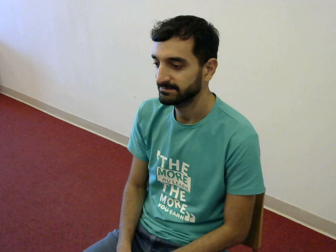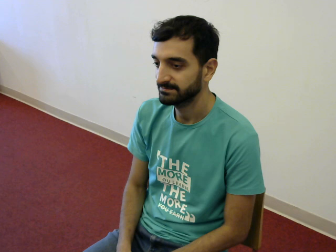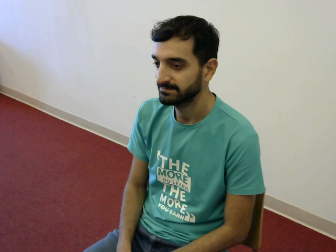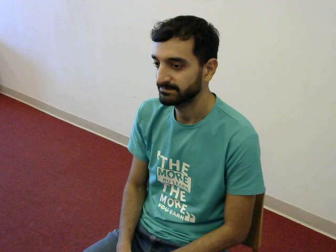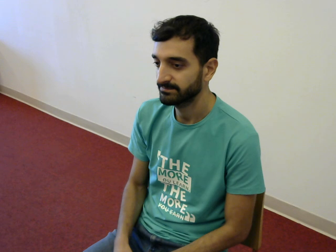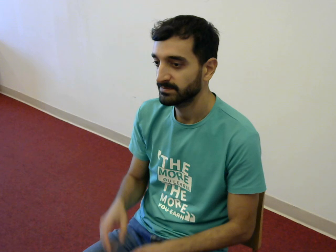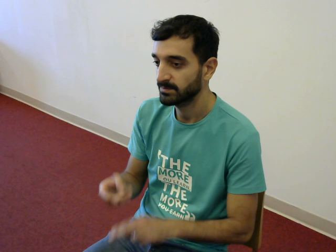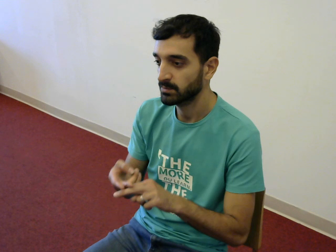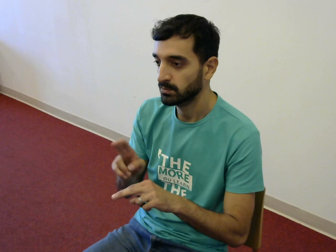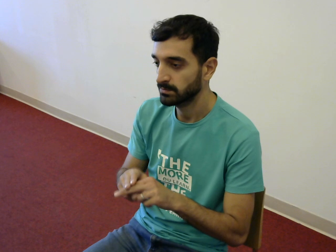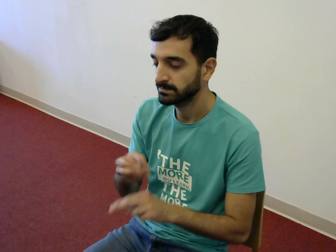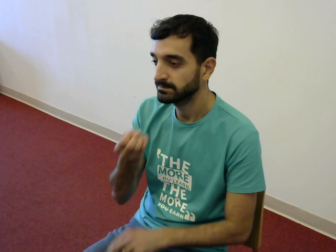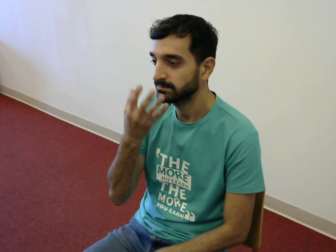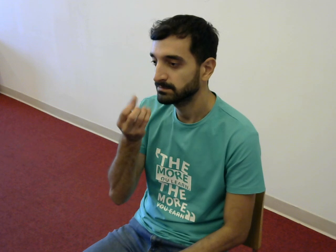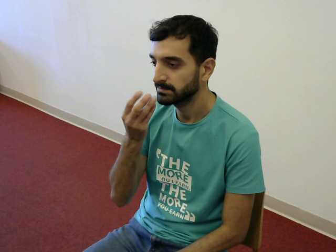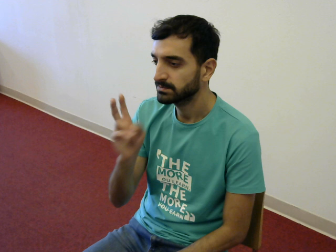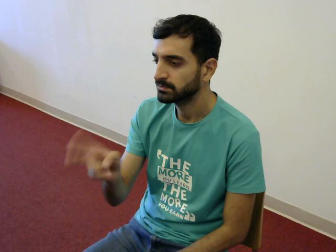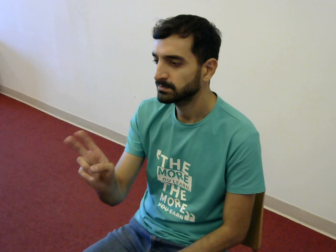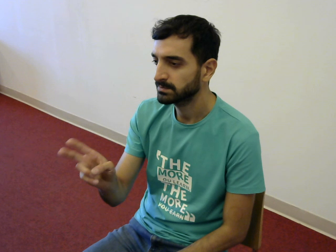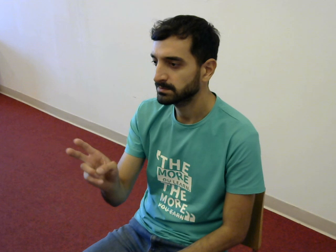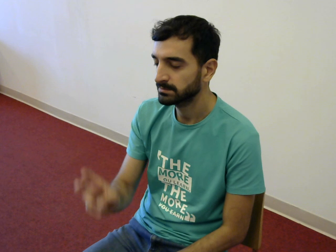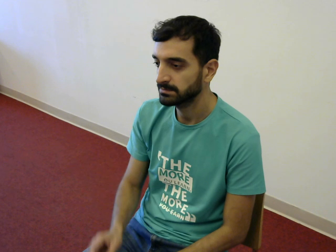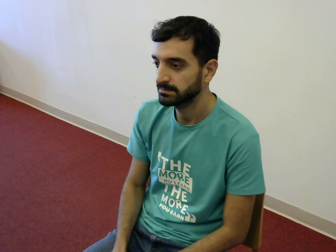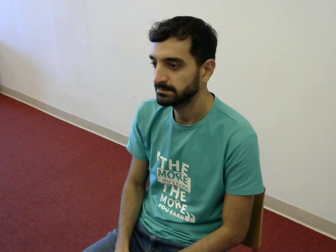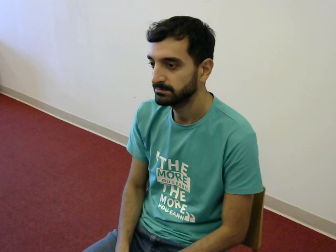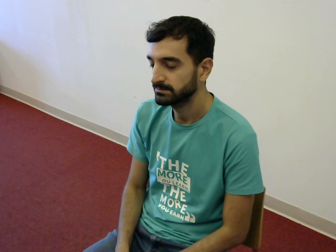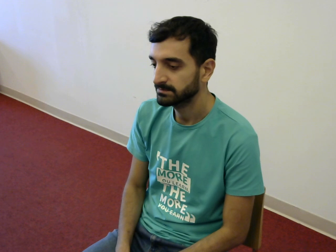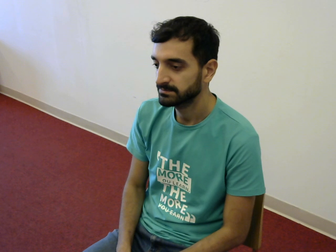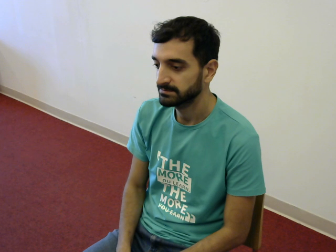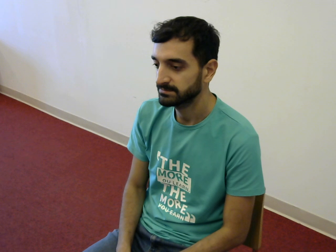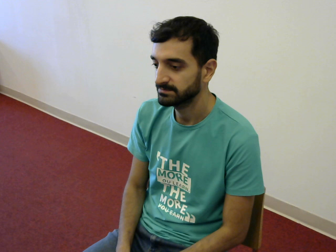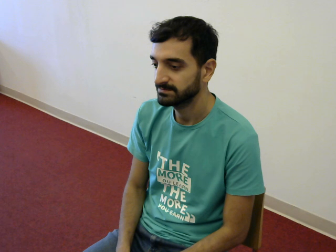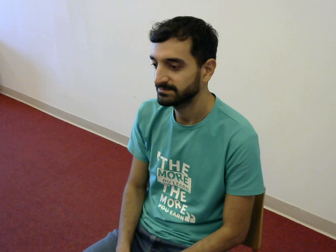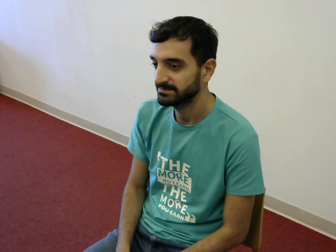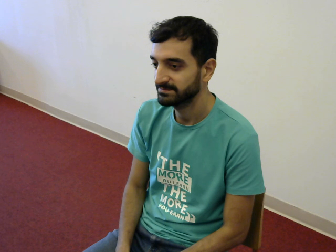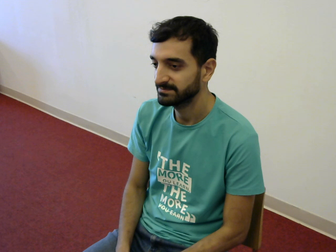Bu çiçəklər kimindir?